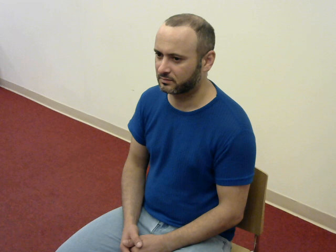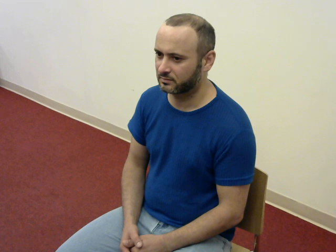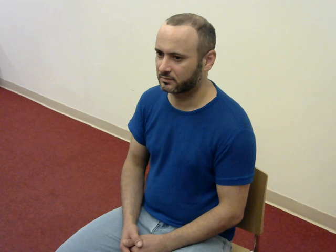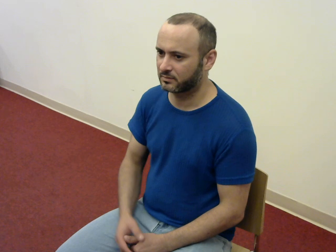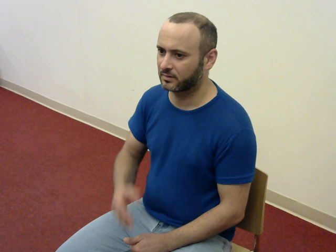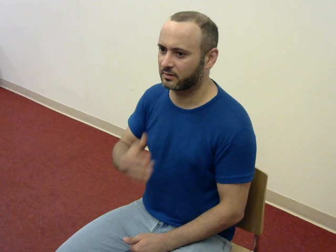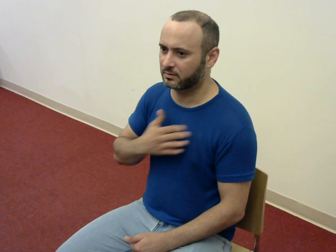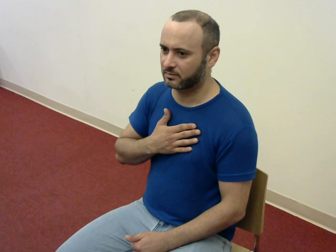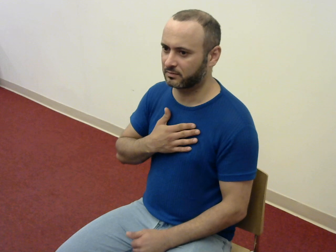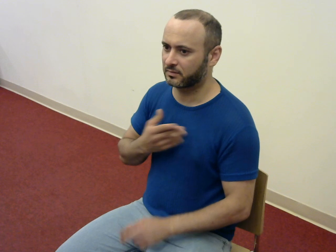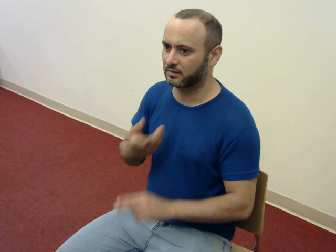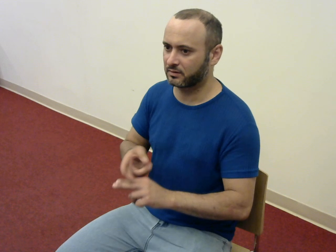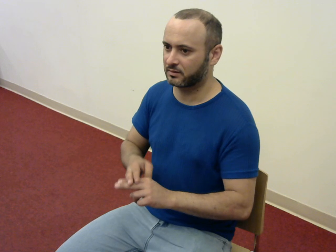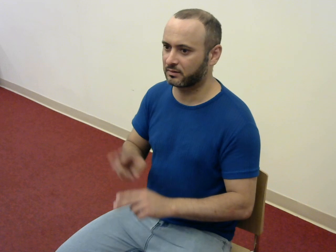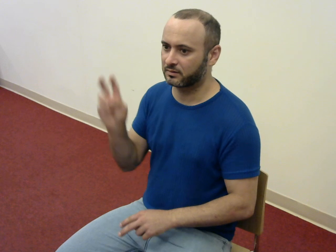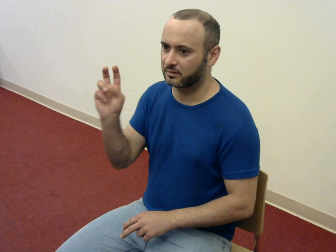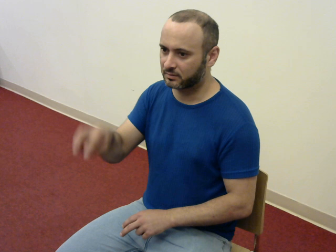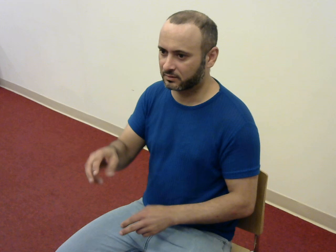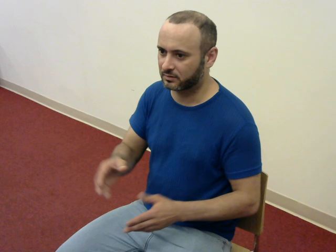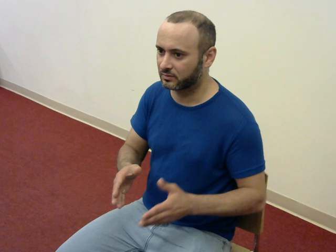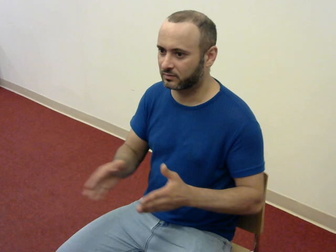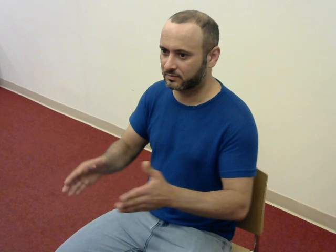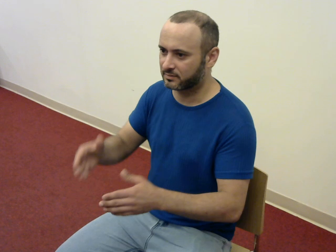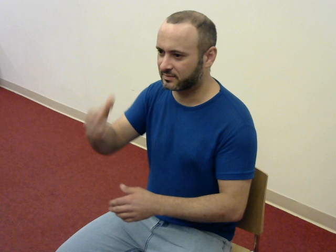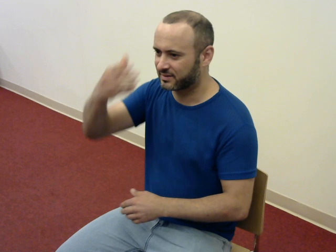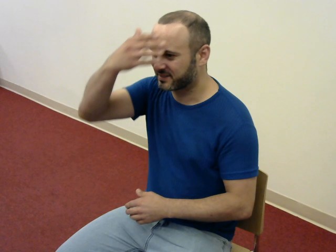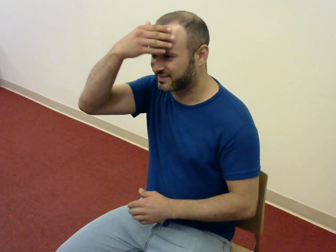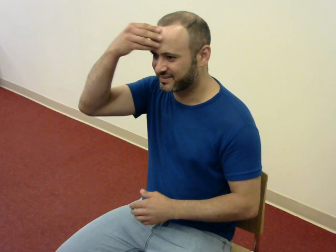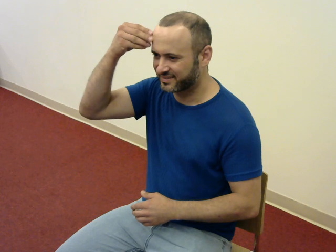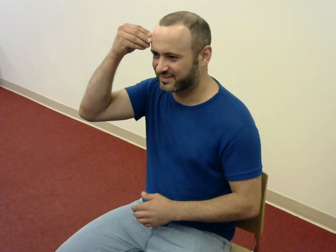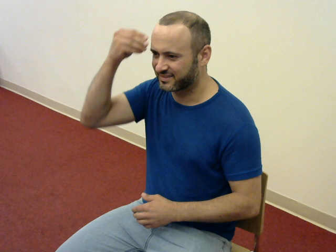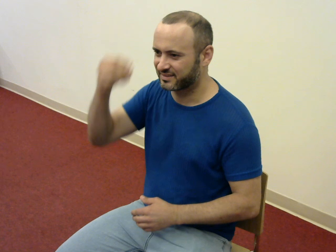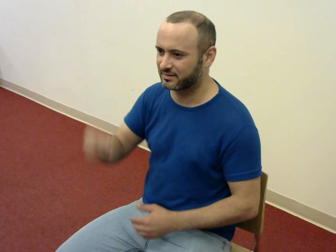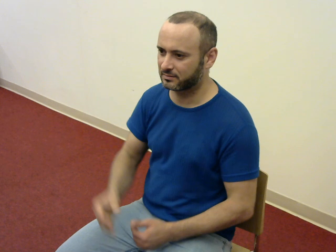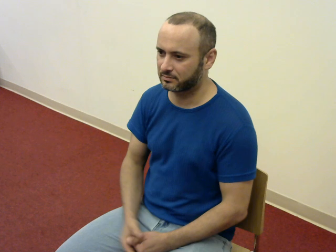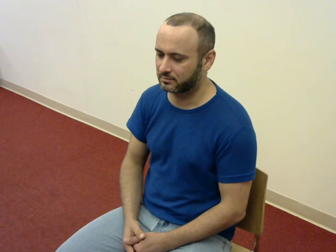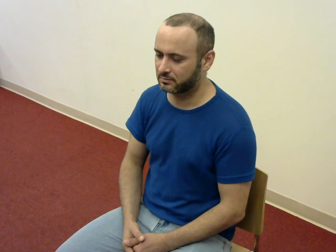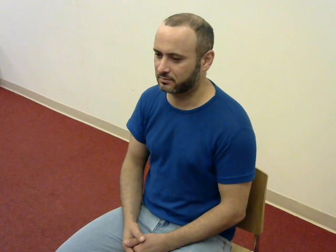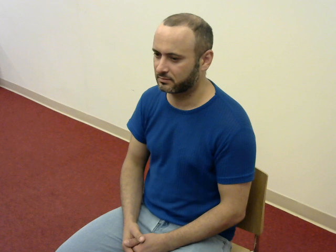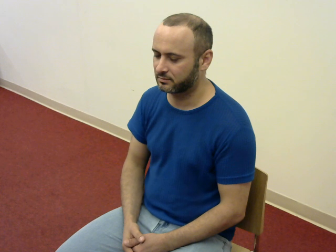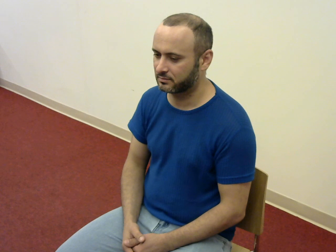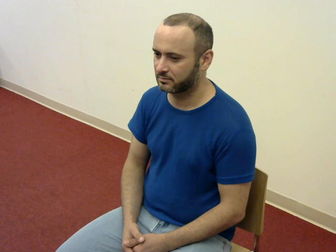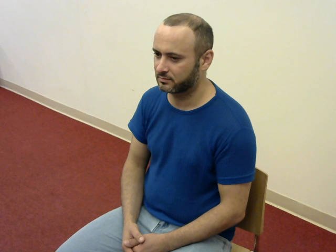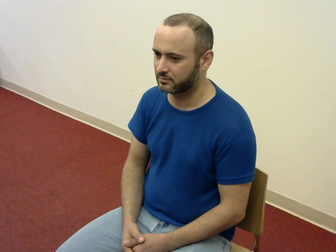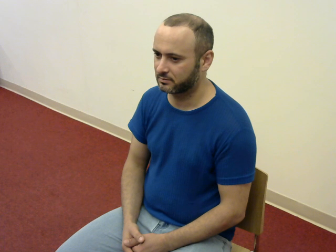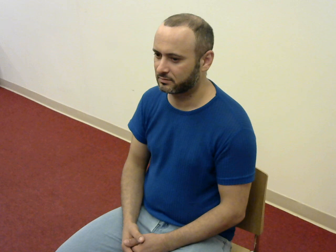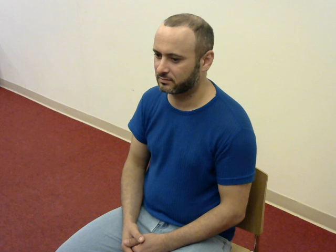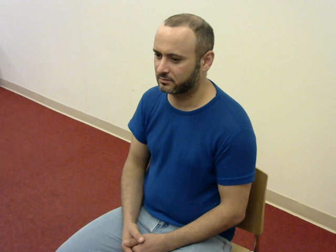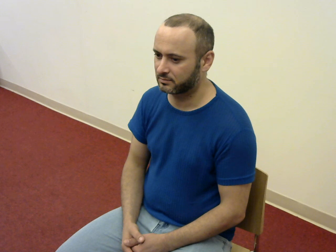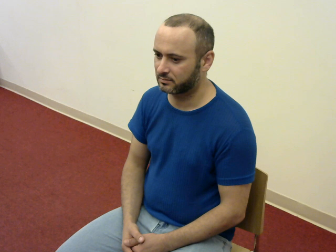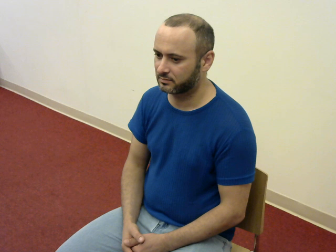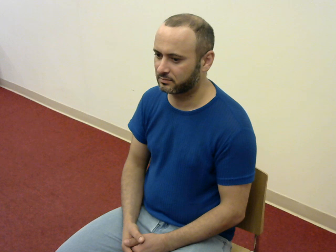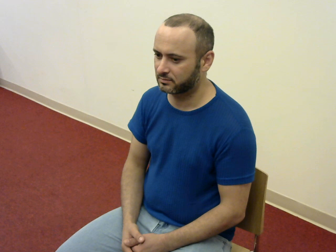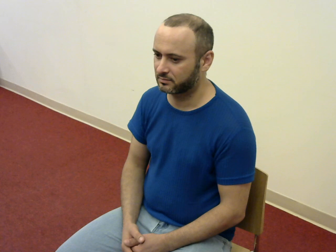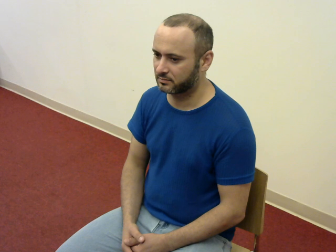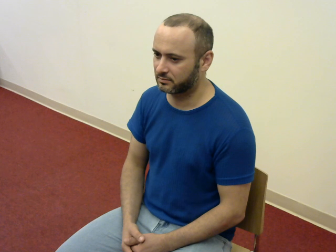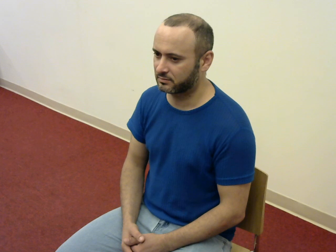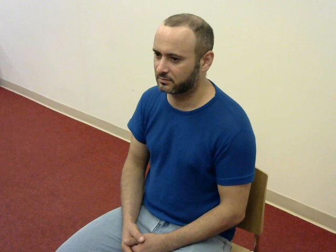Mən bura gələn yolu unutmuşam